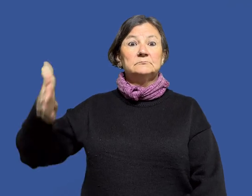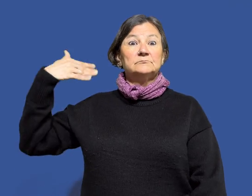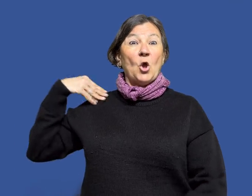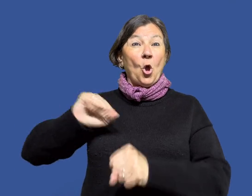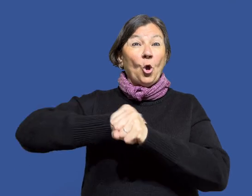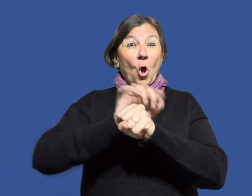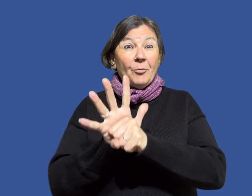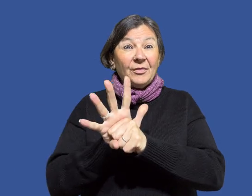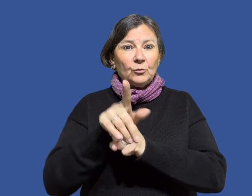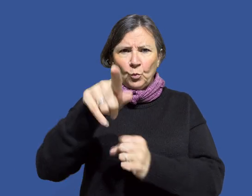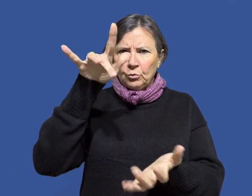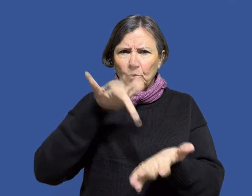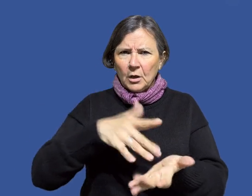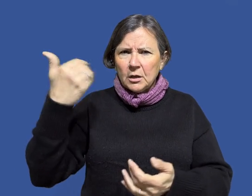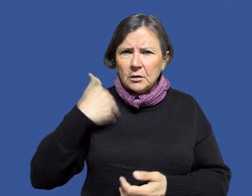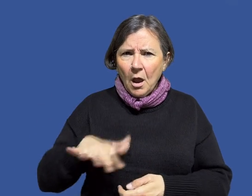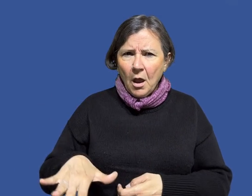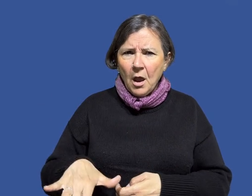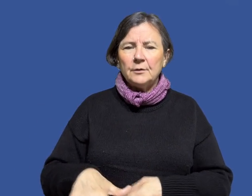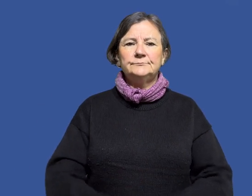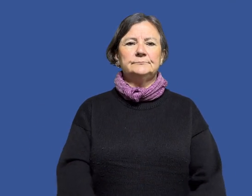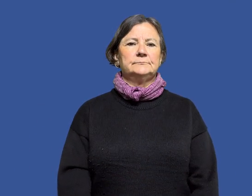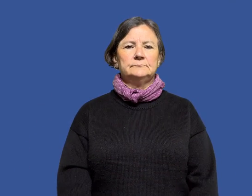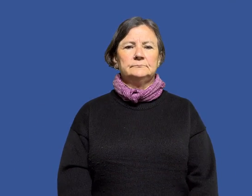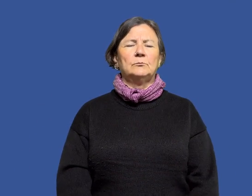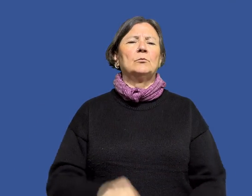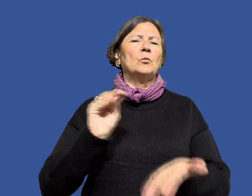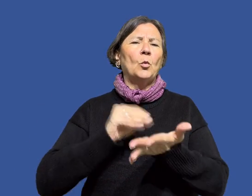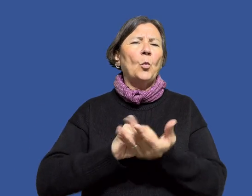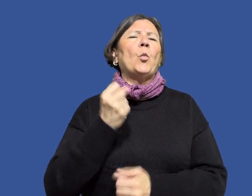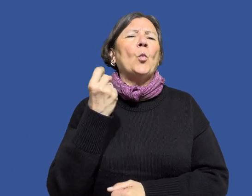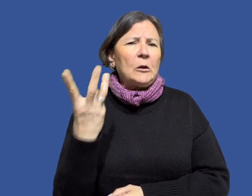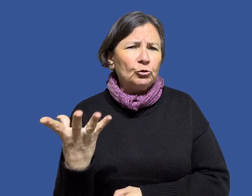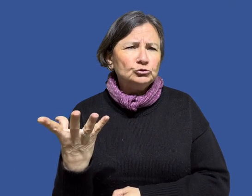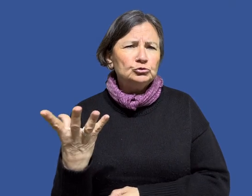Has tingut la COVID? Quantes vegades?